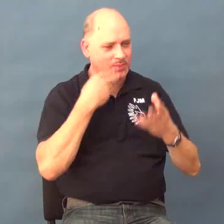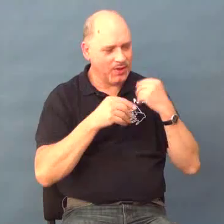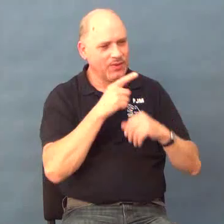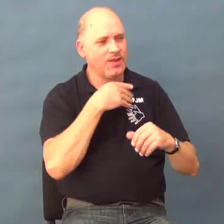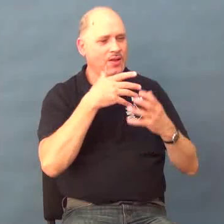Pies szczeka.